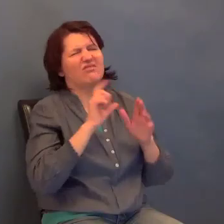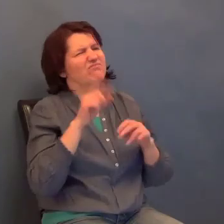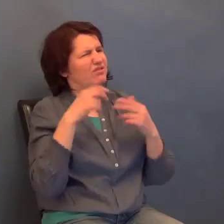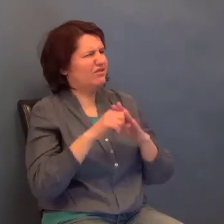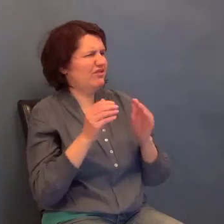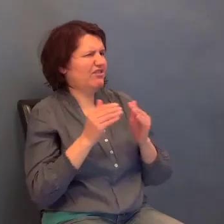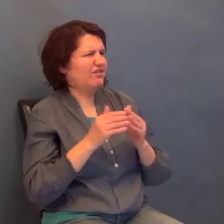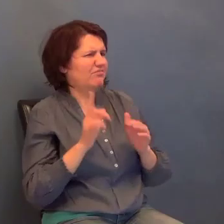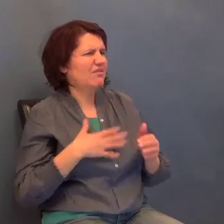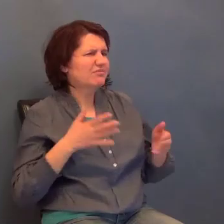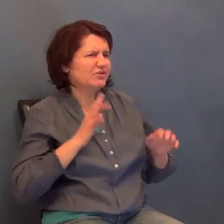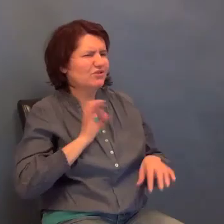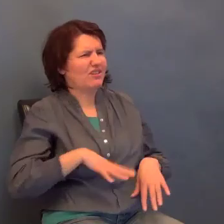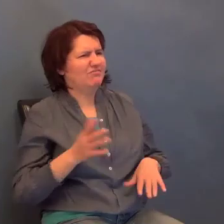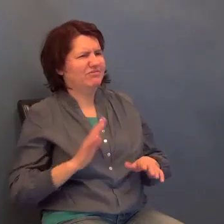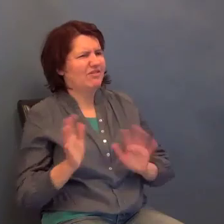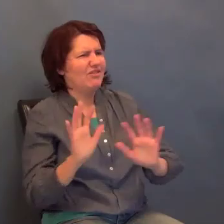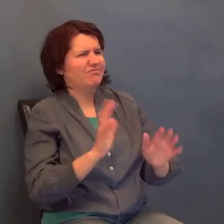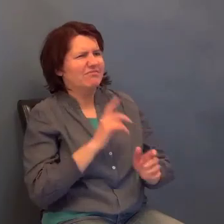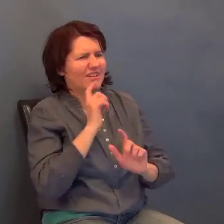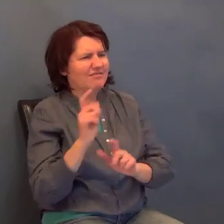Pracuję do szóstej i muszę wrócić do domu. Mam córkę, którą trzeba się zaopiekować.